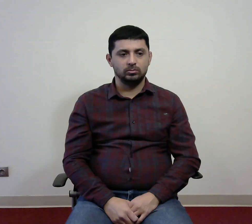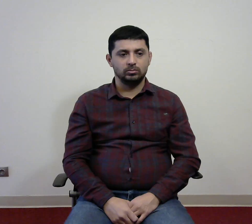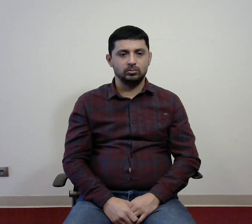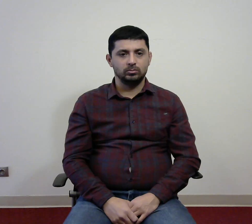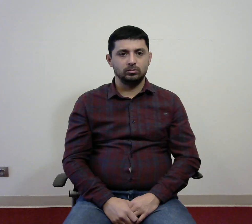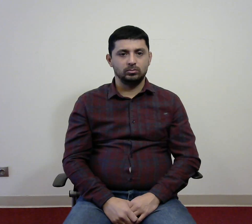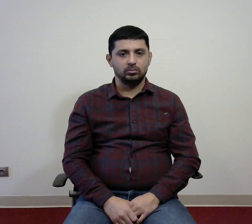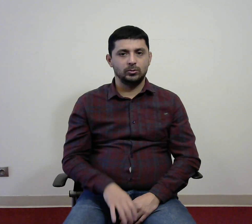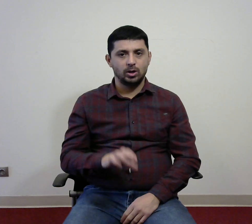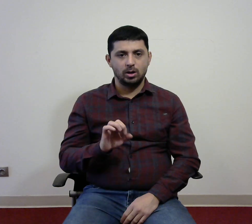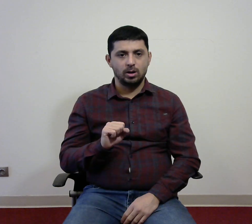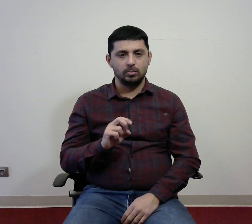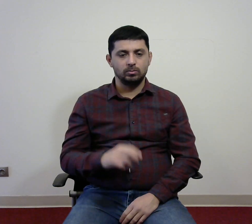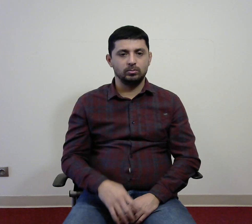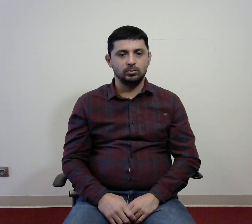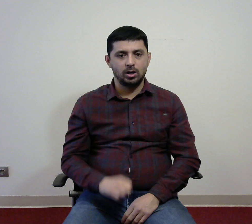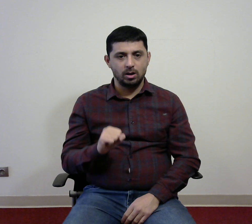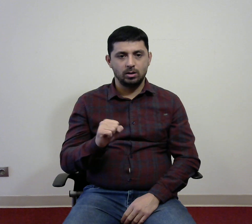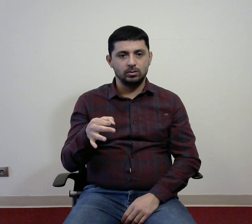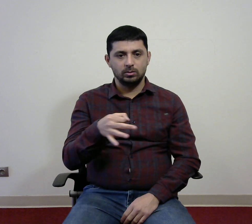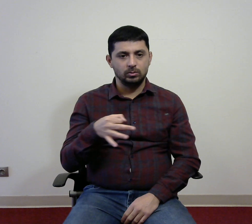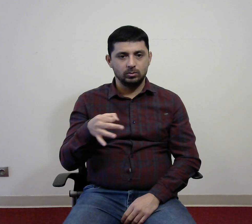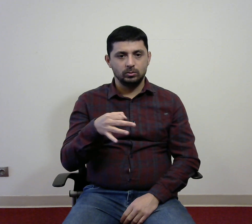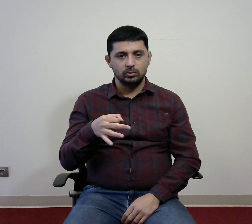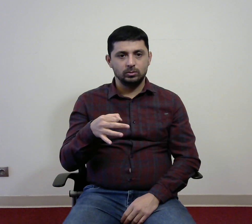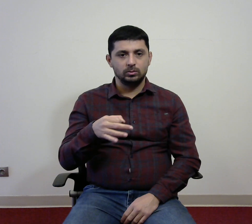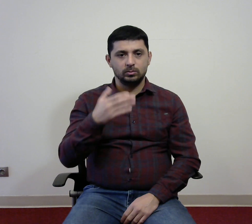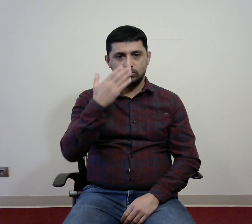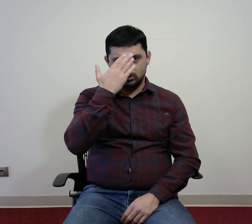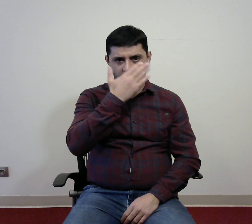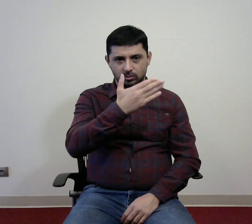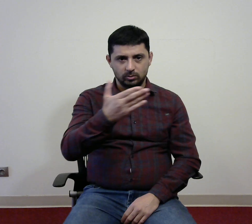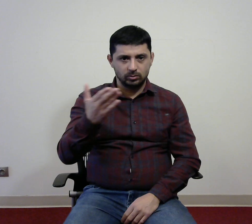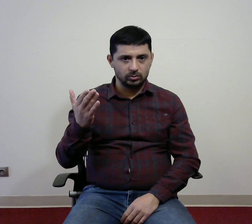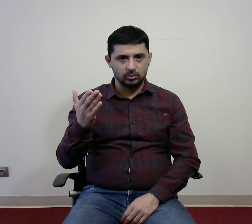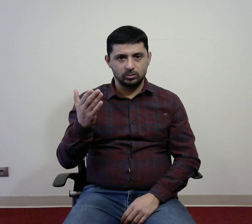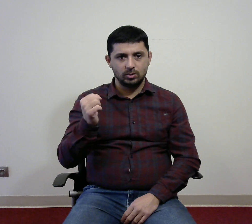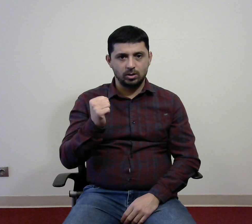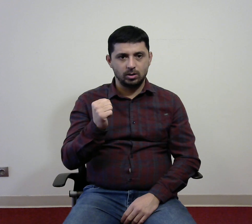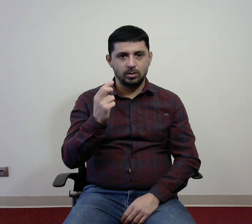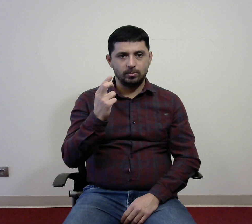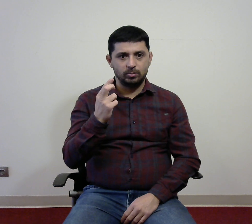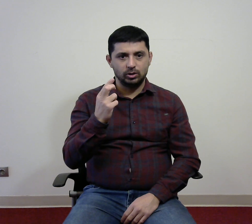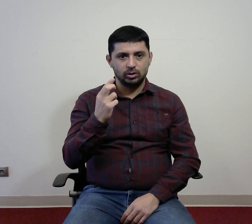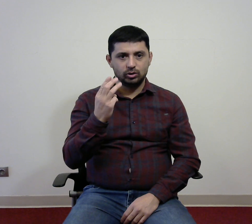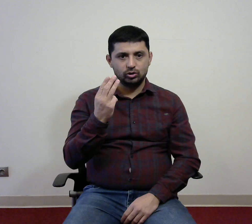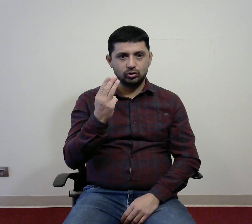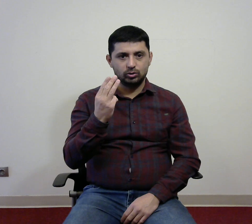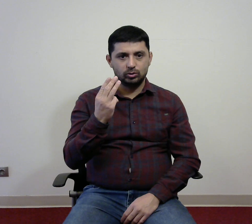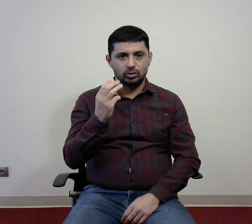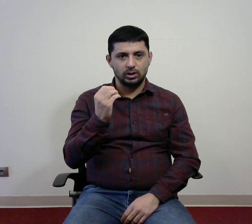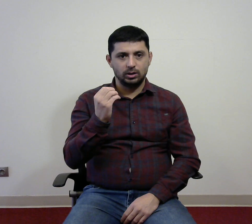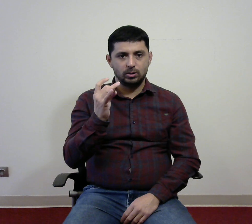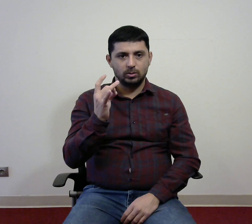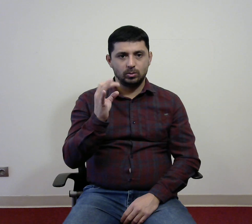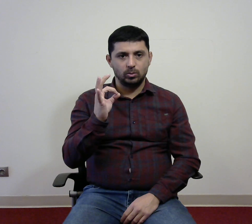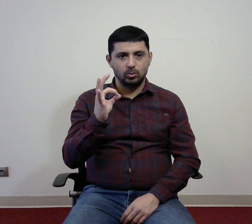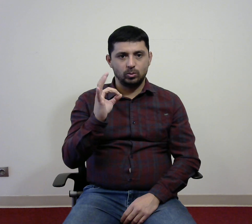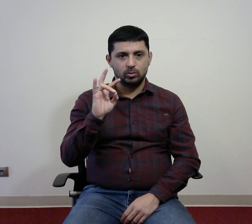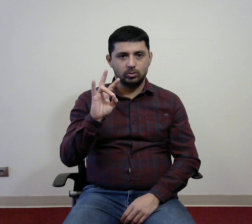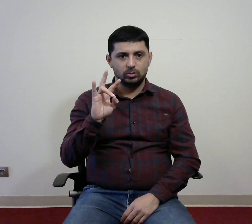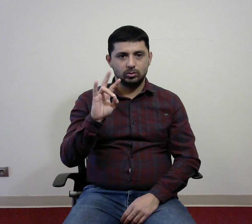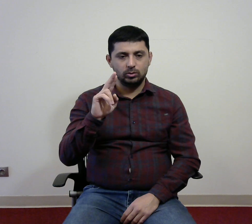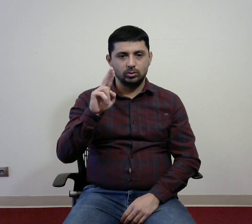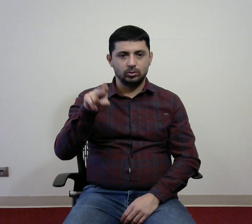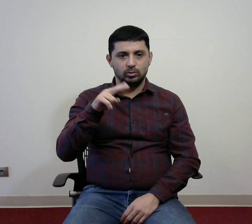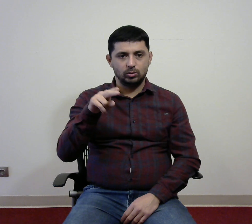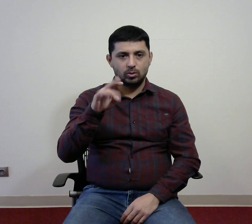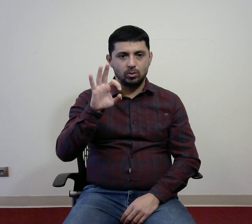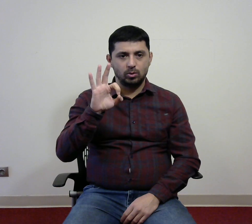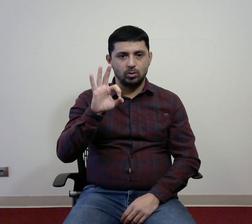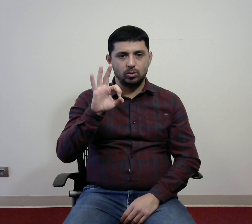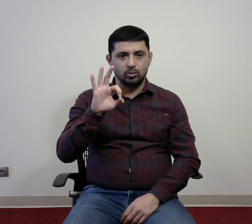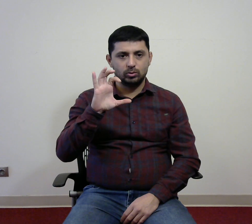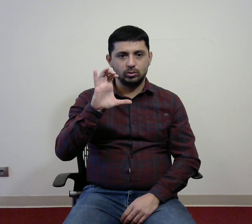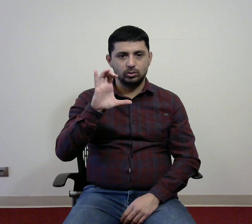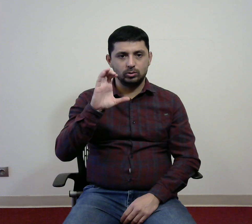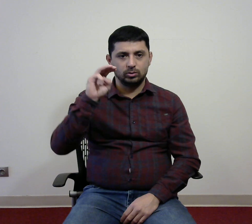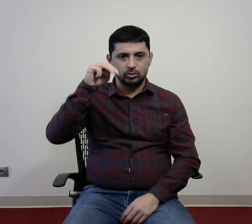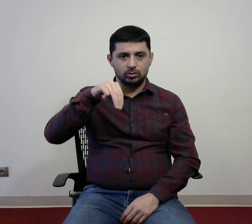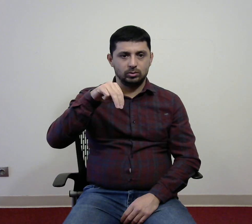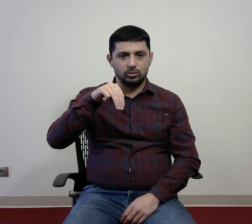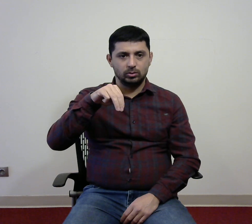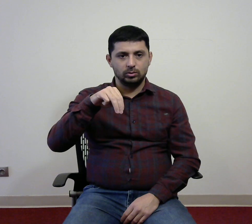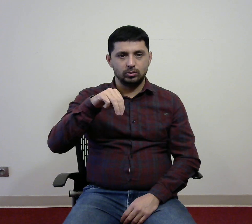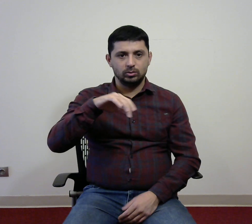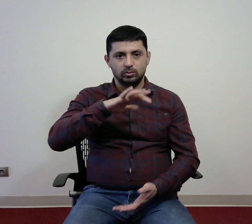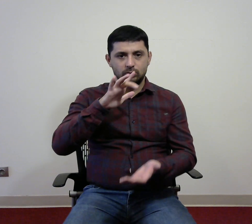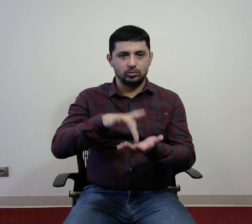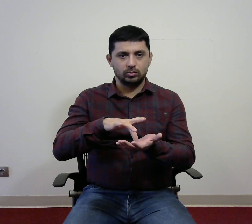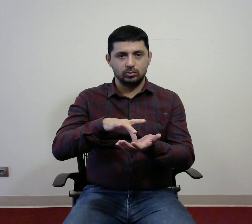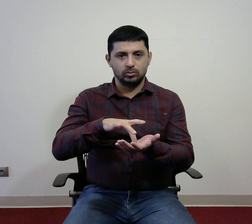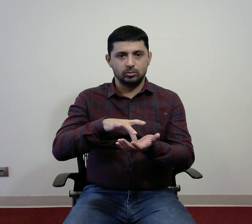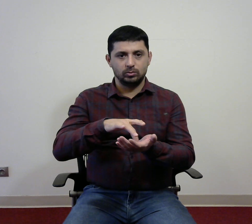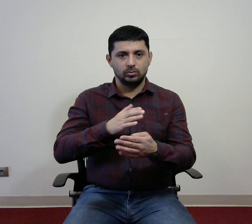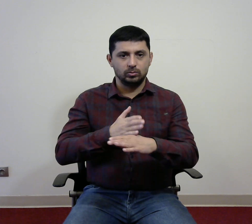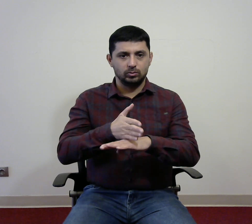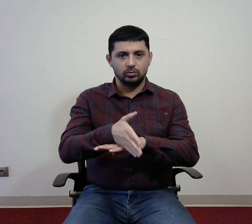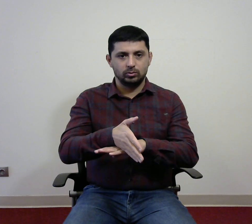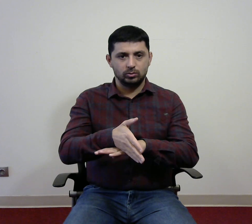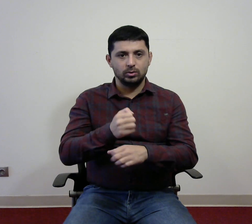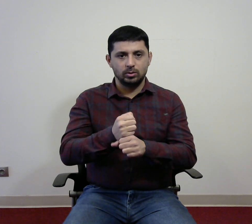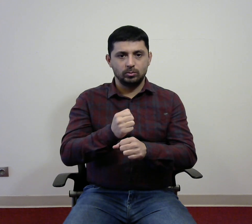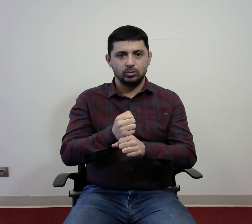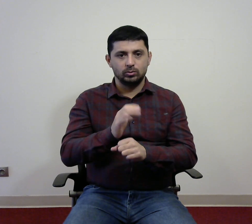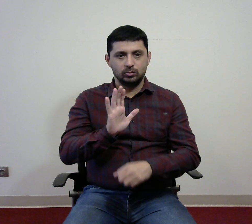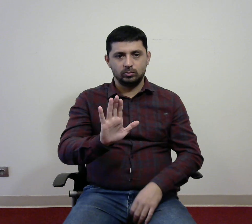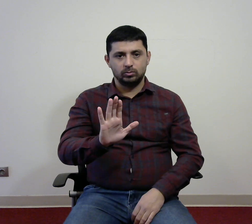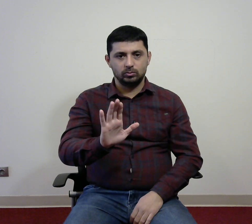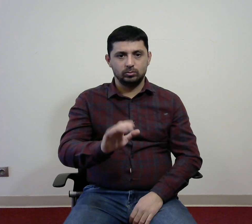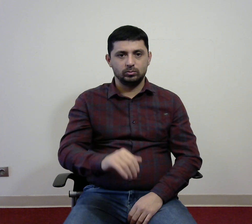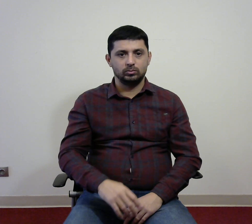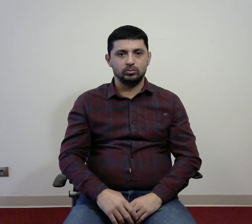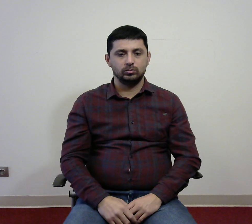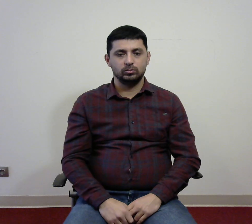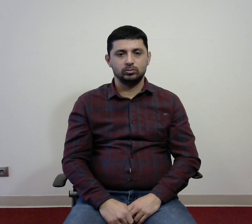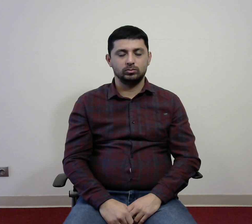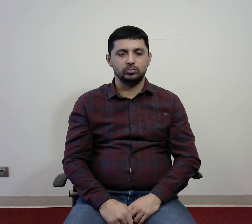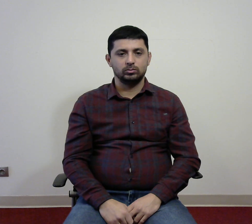Abşeron rayon sakinləri isə Abşeron DOST Mərkəzinə müraciət etməlidir